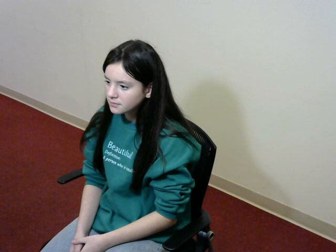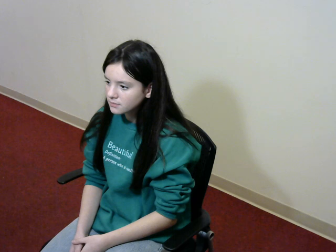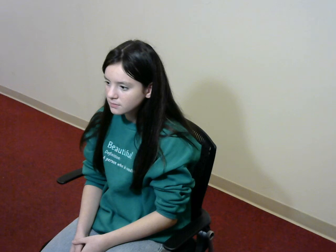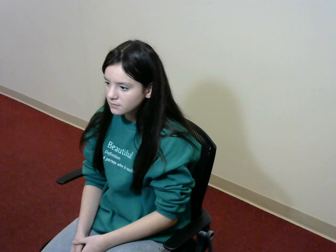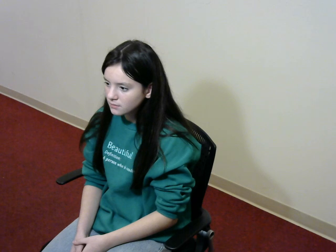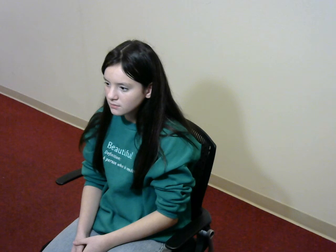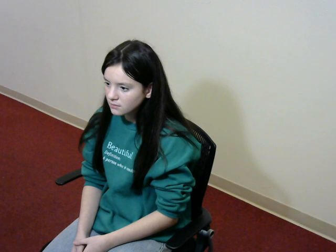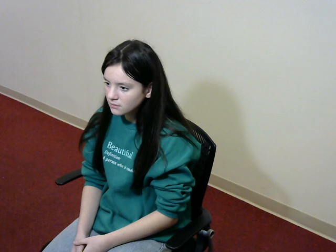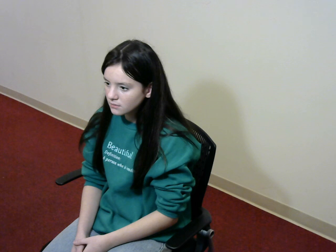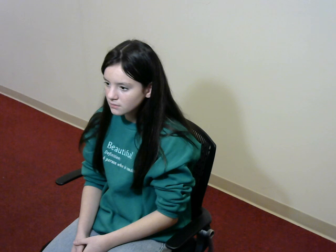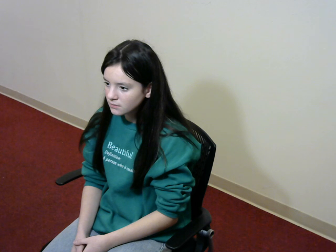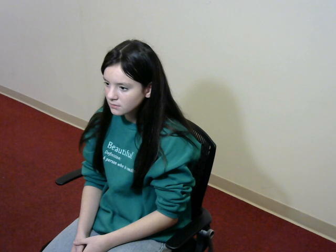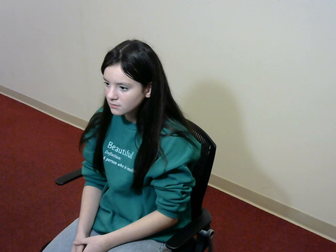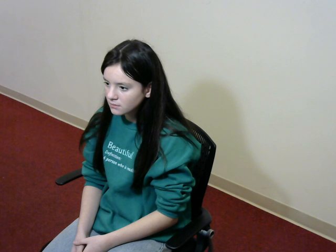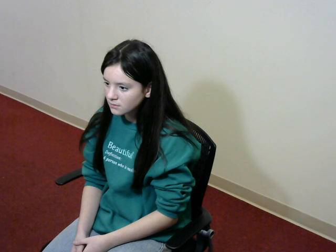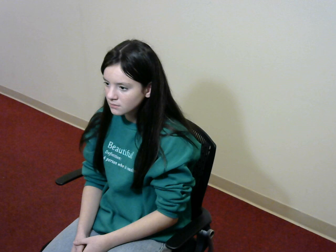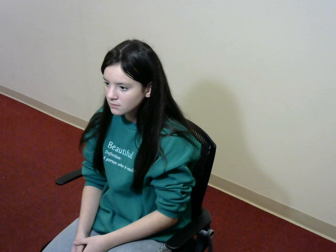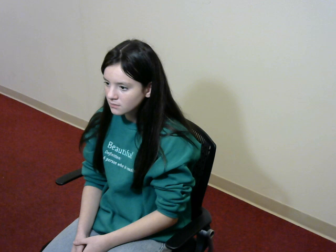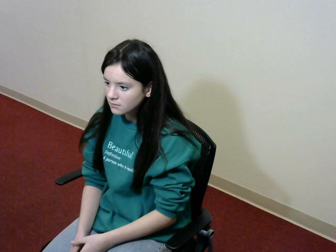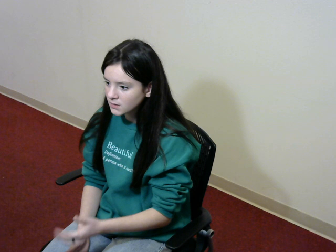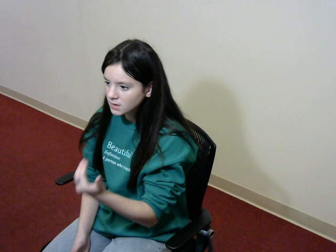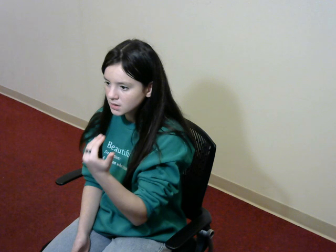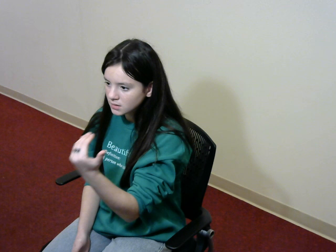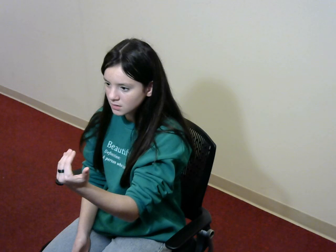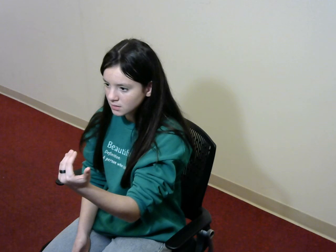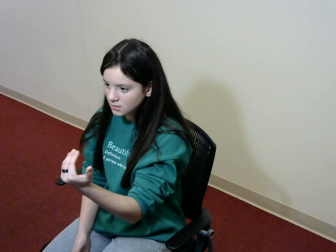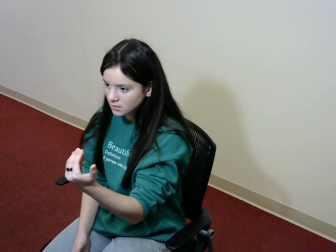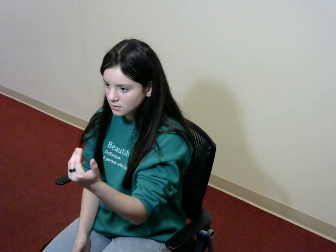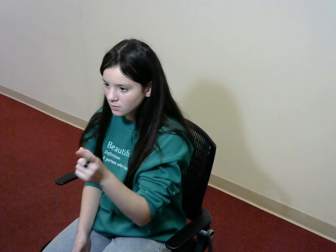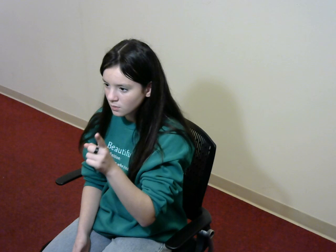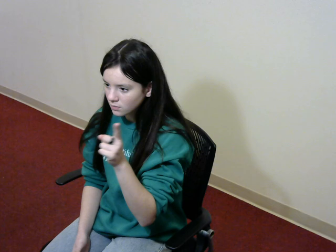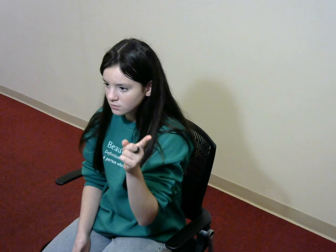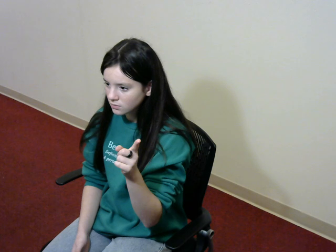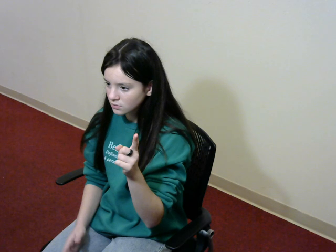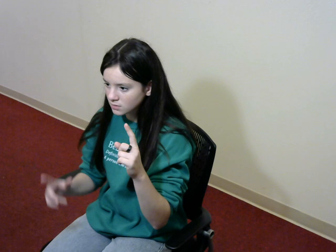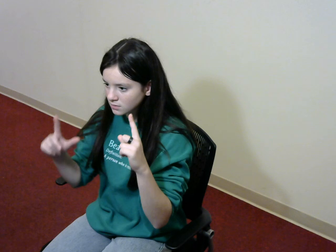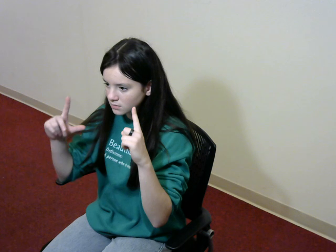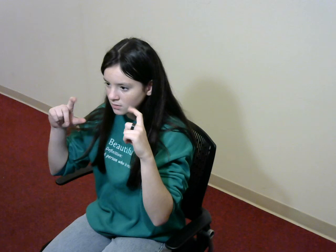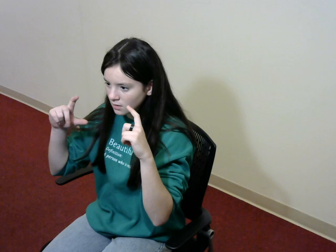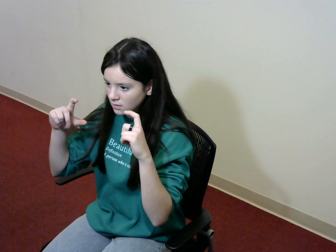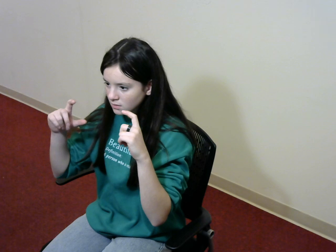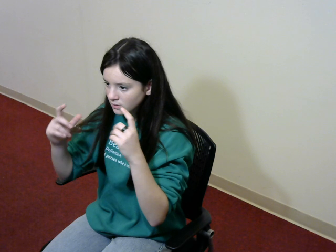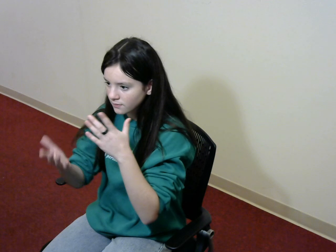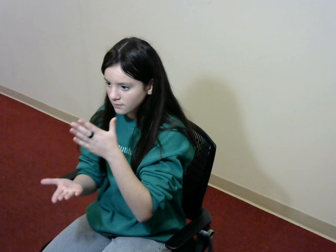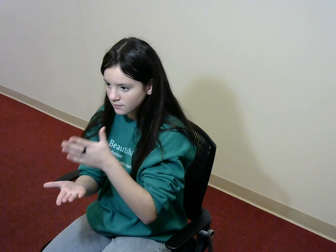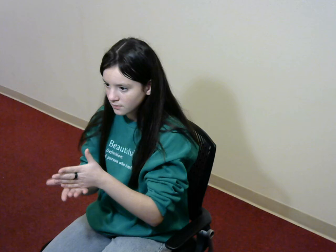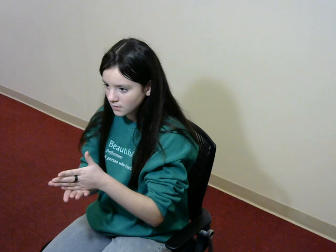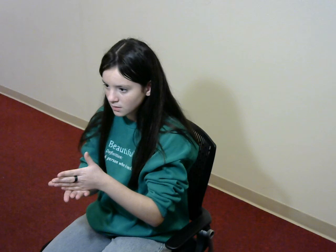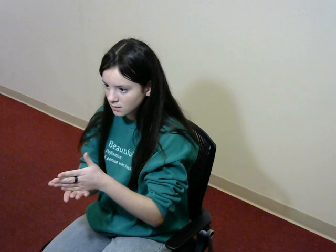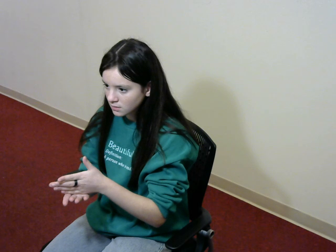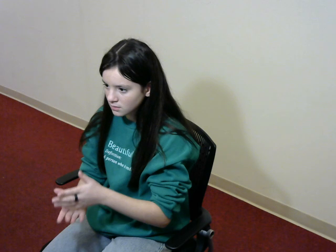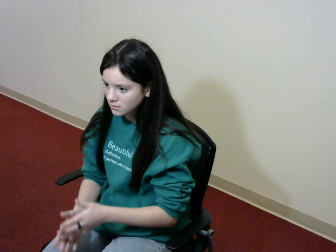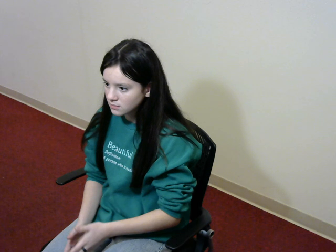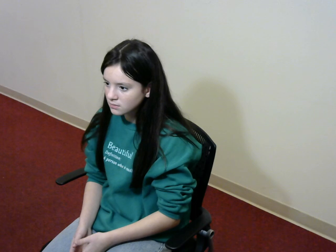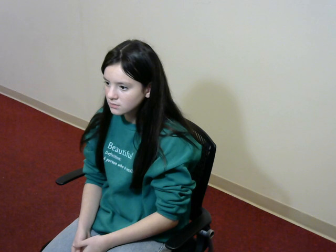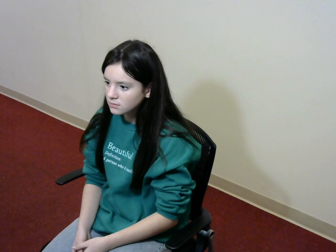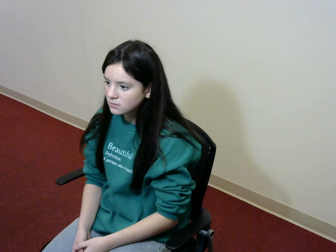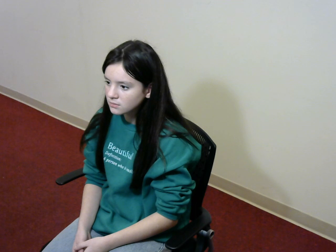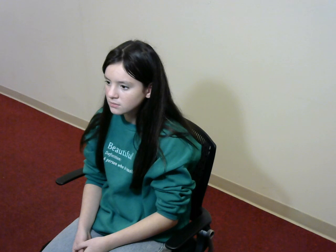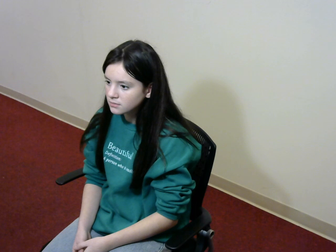Sizdə onun şəkli var?